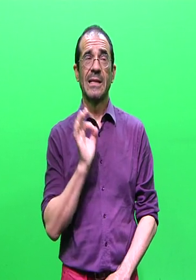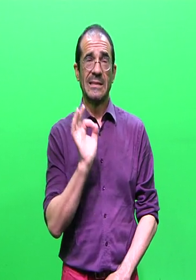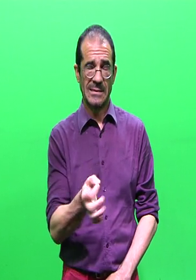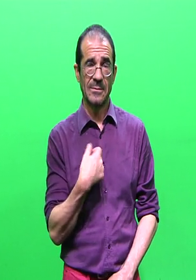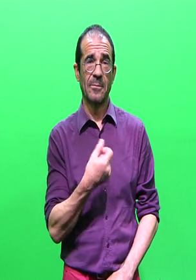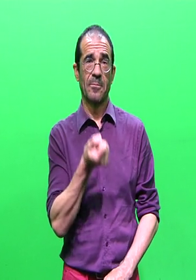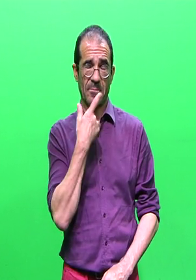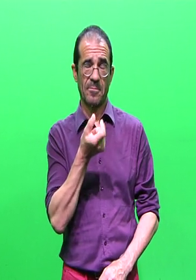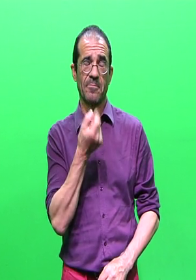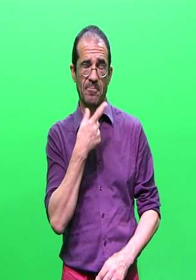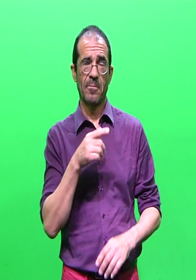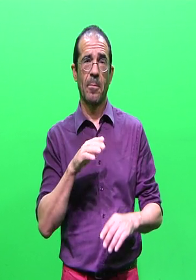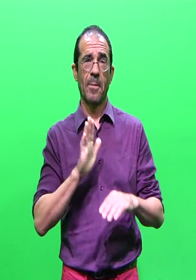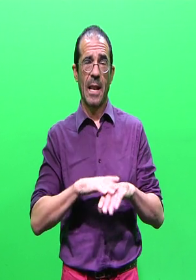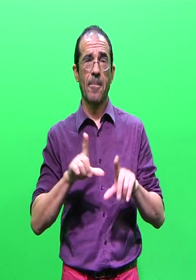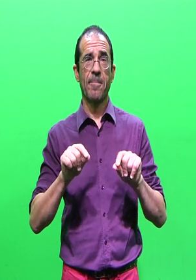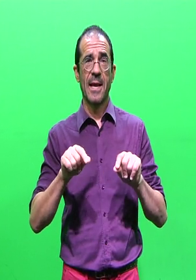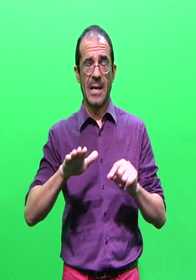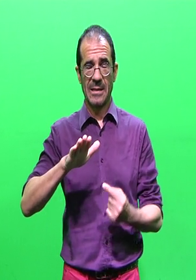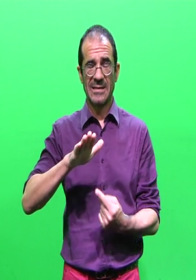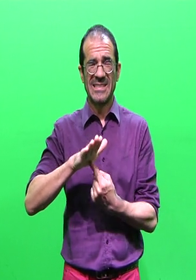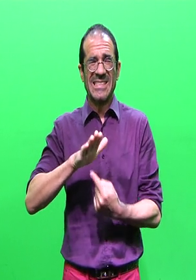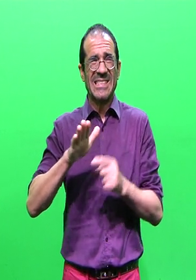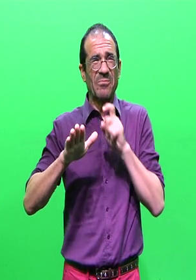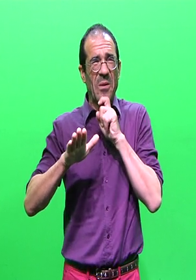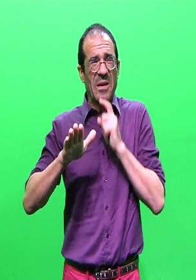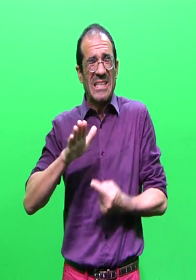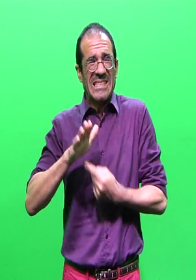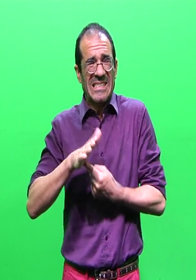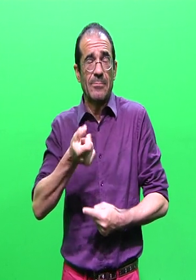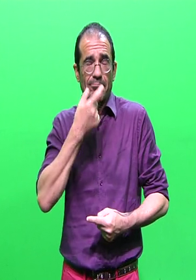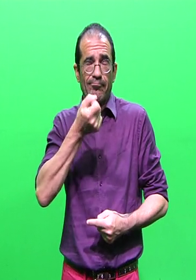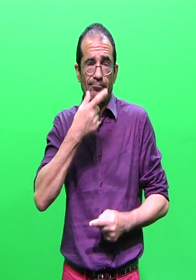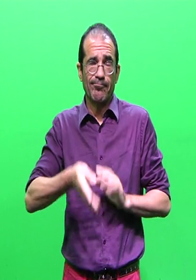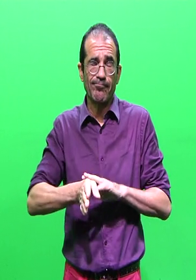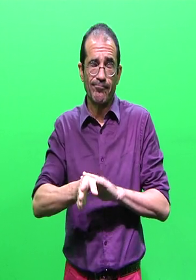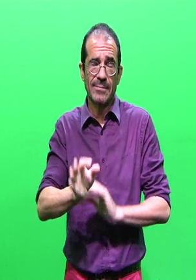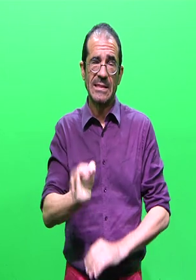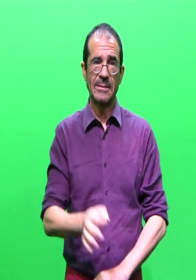Sí, prenc pastilles perquè em fan mal les plantes dels peus, he de continuar prenent medicació.